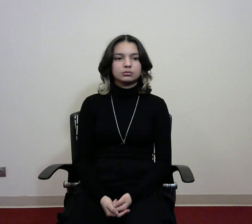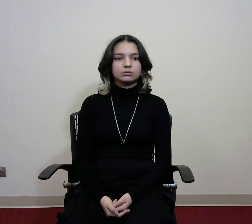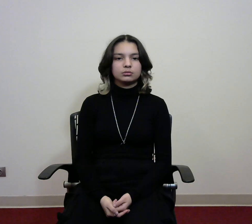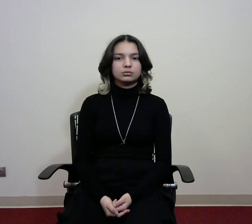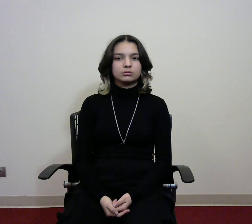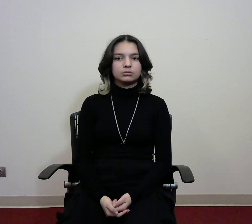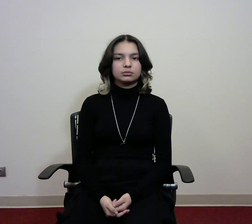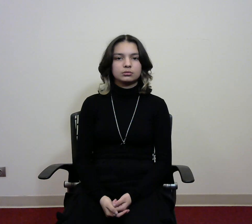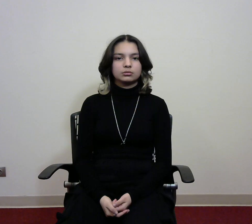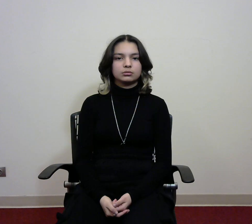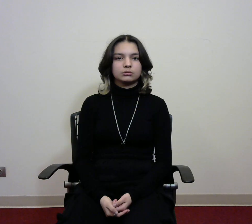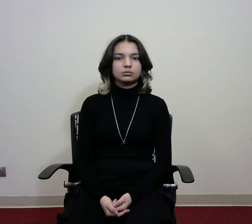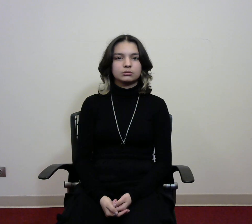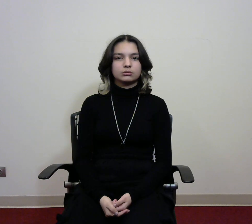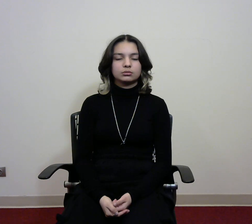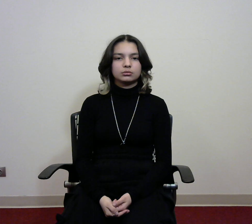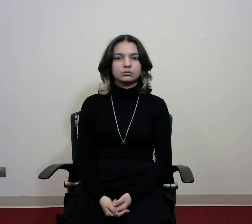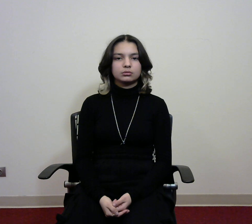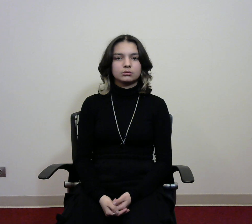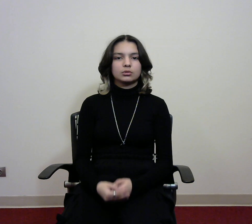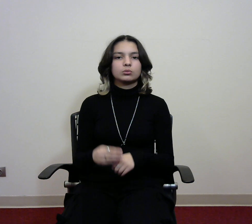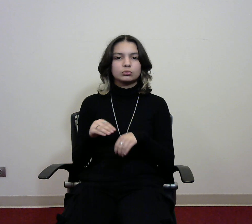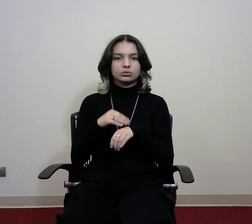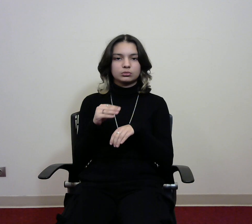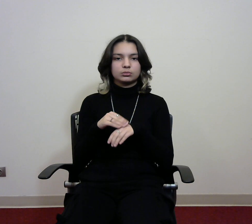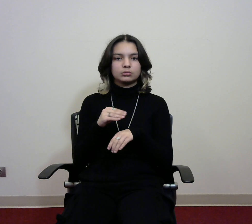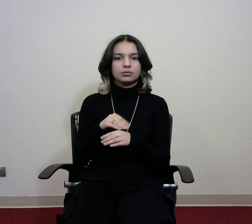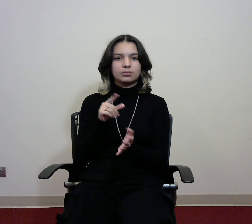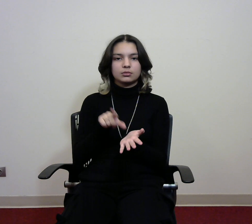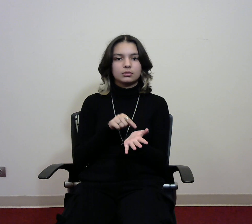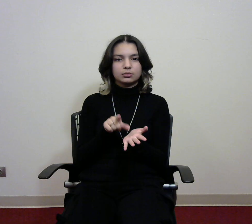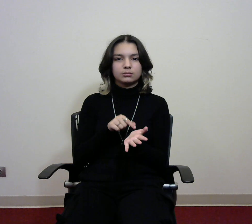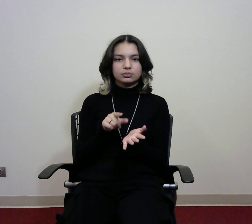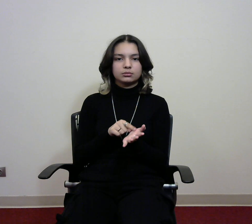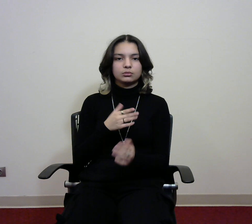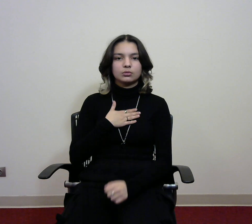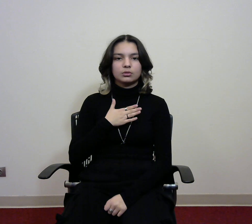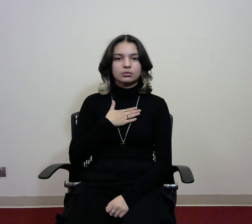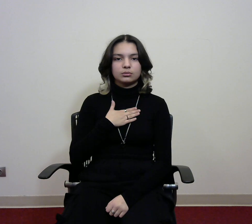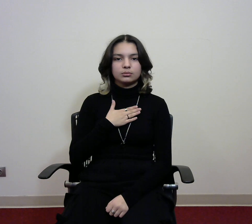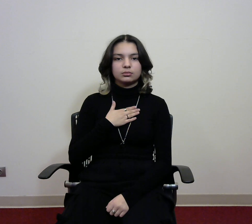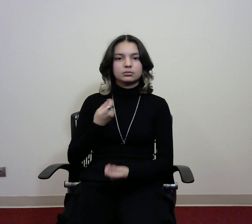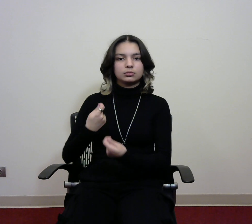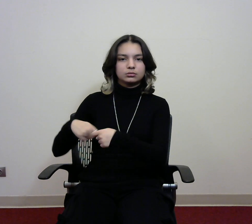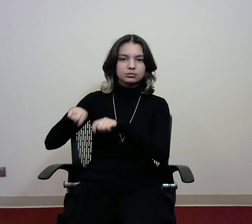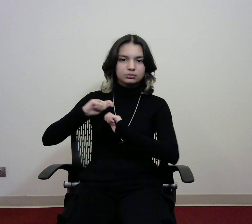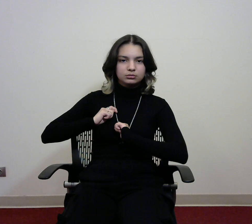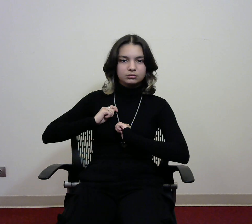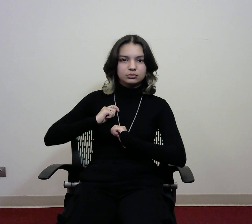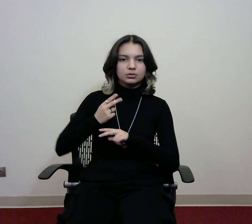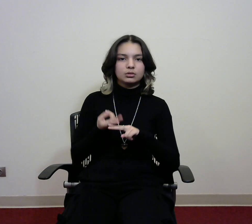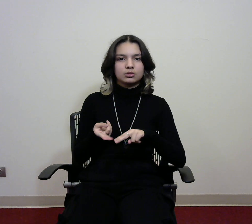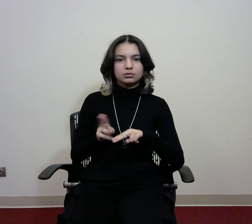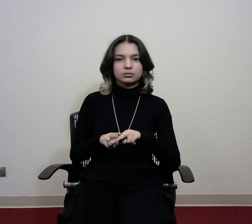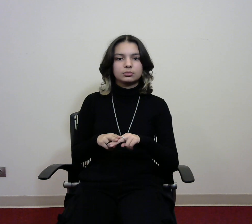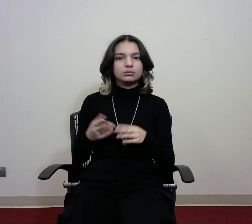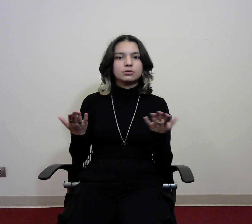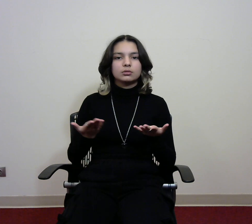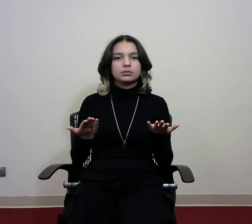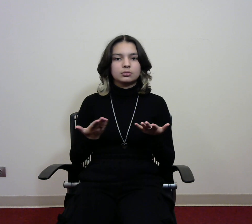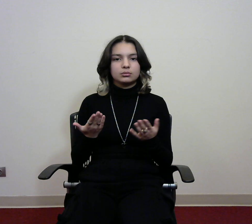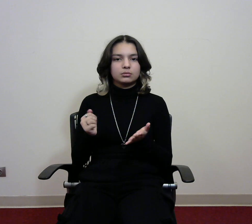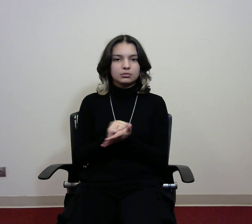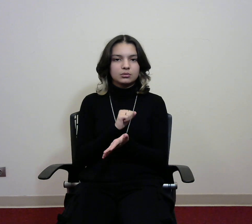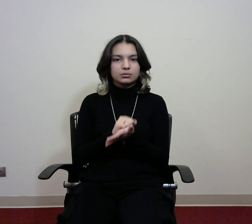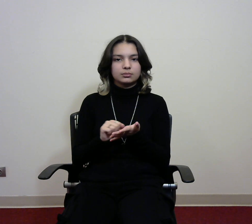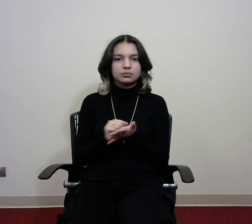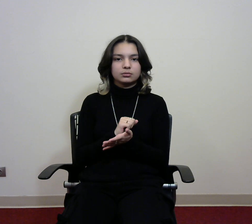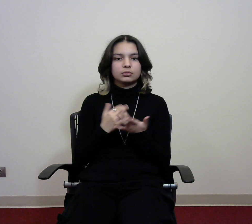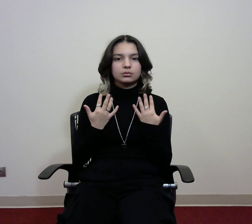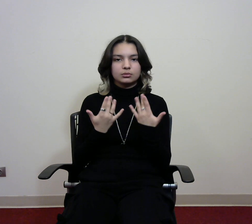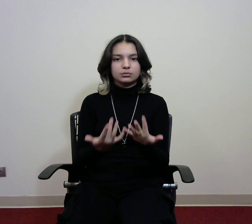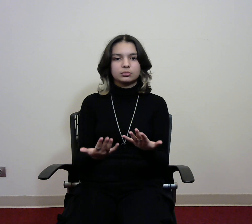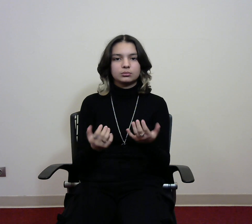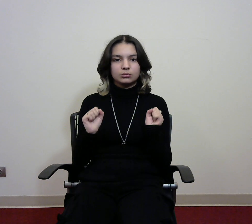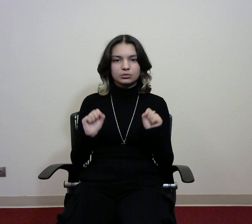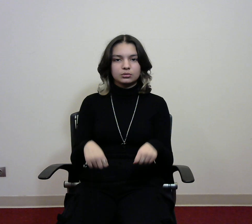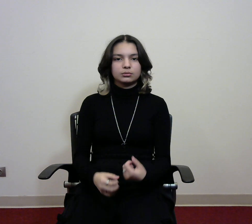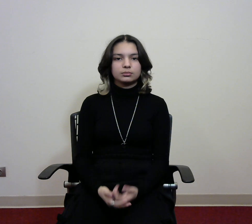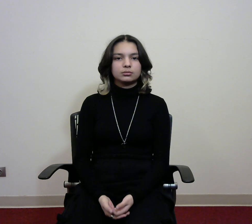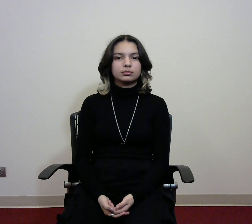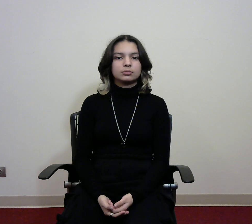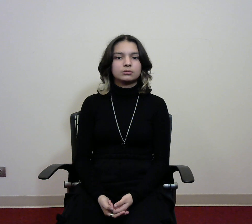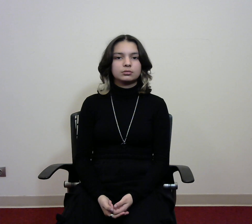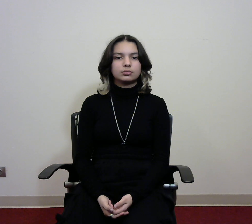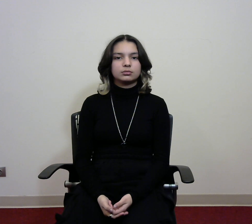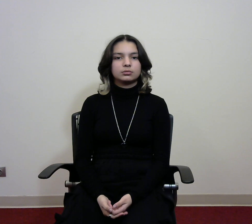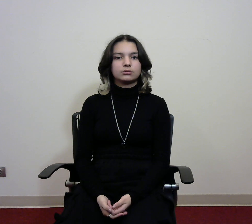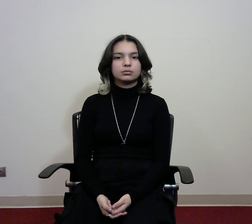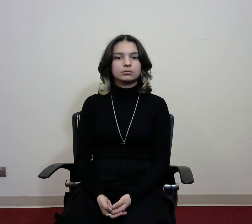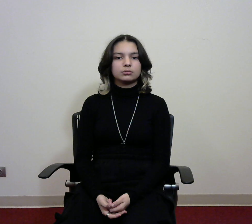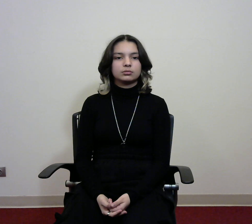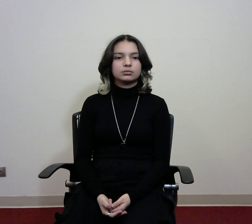Yoldaşımın pensiyasını mənə köçürmək üçün hansı sənədlər tələb olunur?